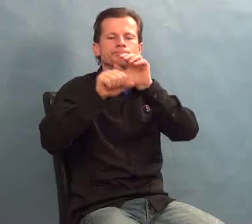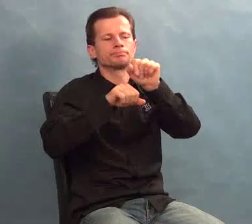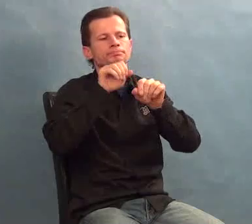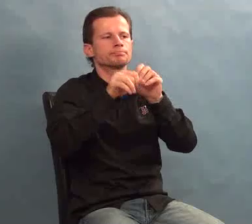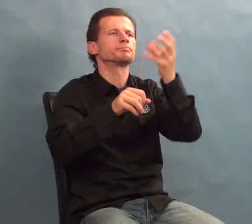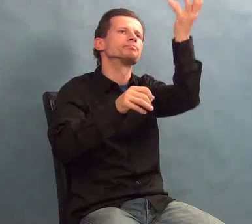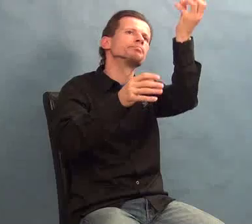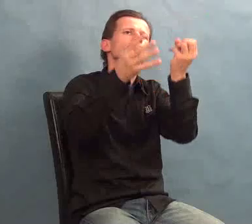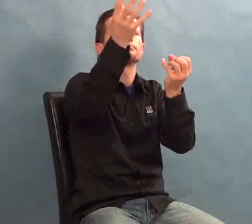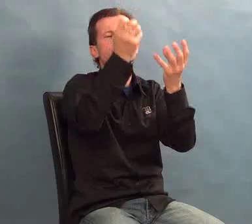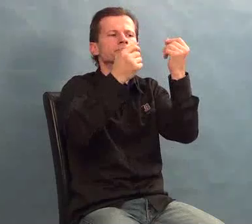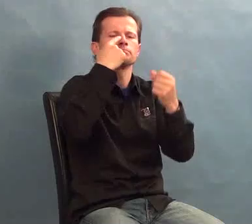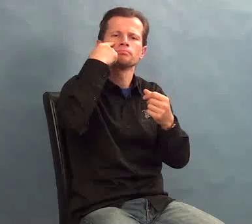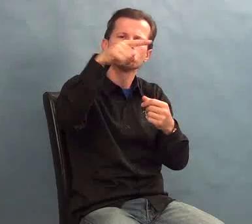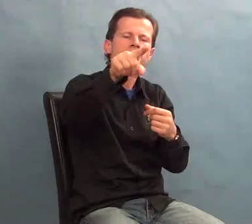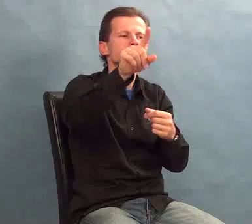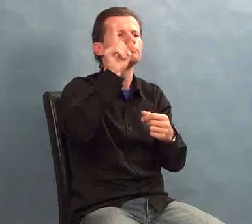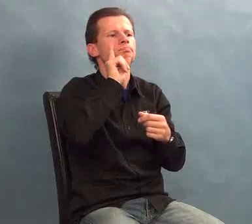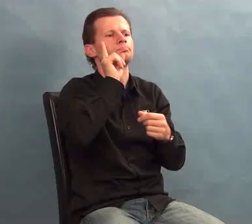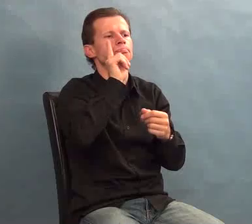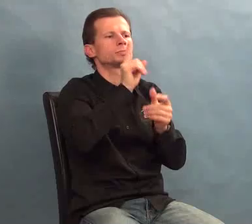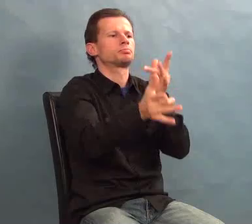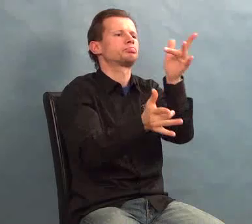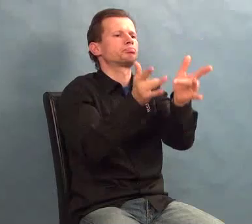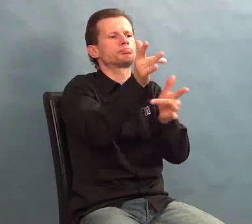Zrywa gruszki i widzi chłopaka jadącego na rowerze.